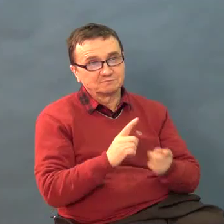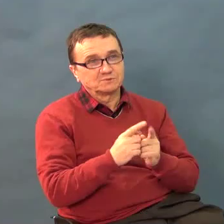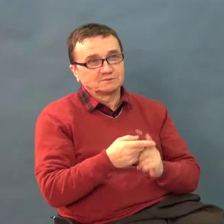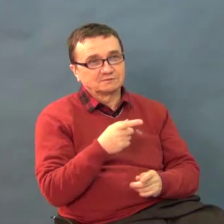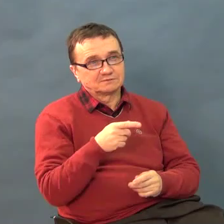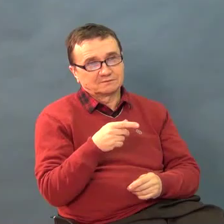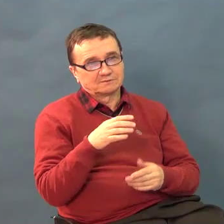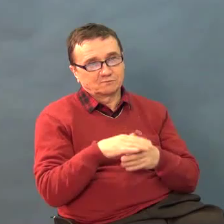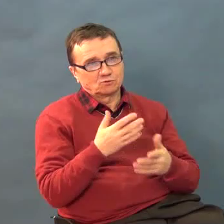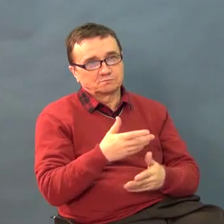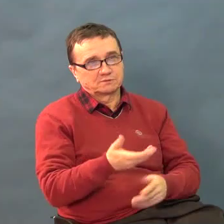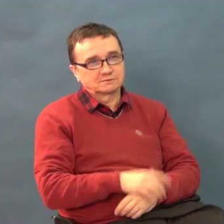Spotkamy się w klubie.